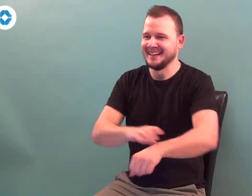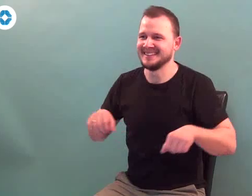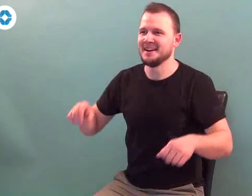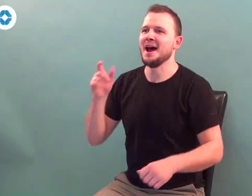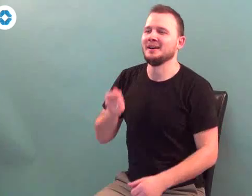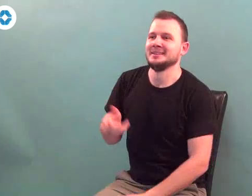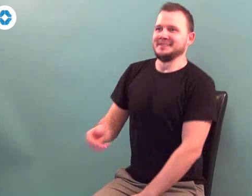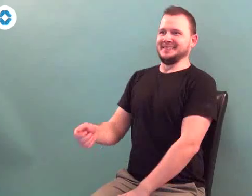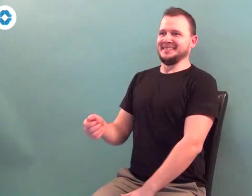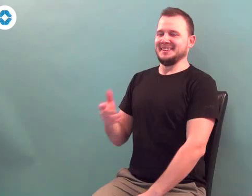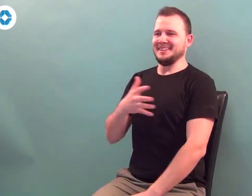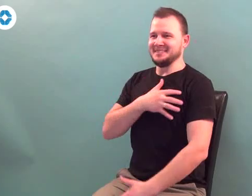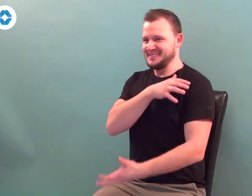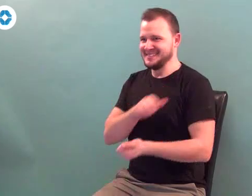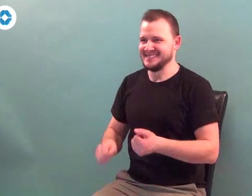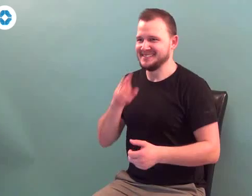Chaplin przestraszył się i cofnął.